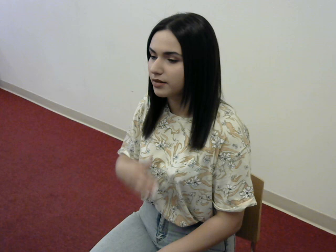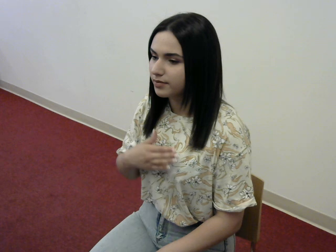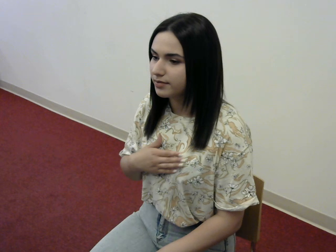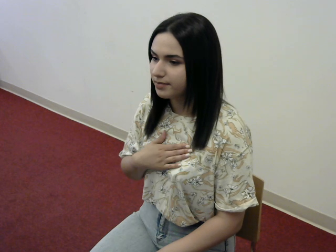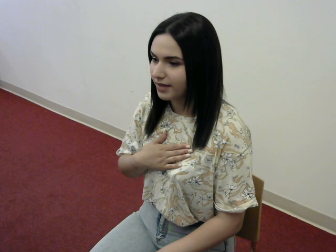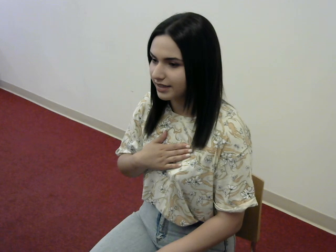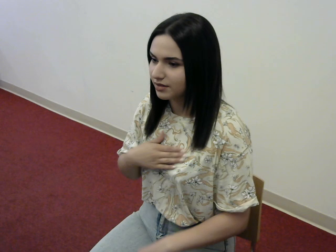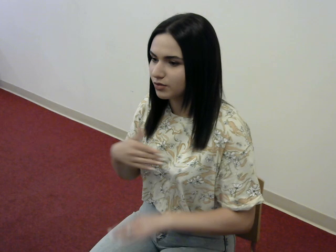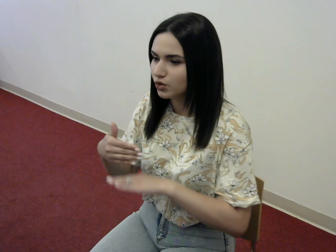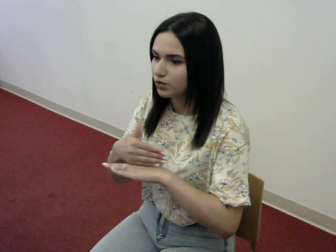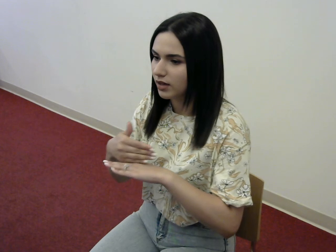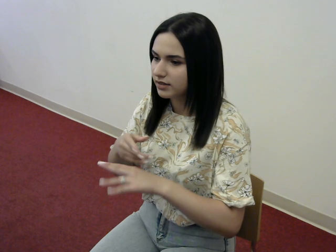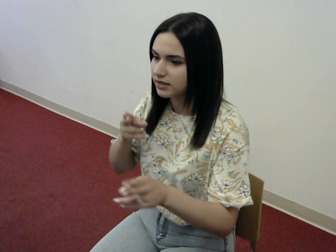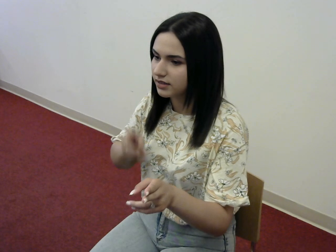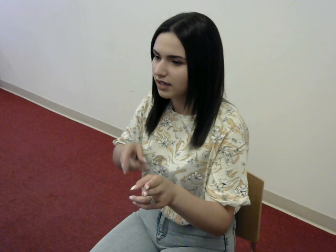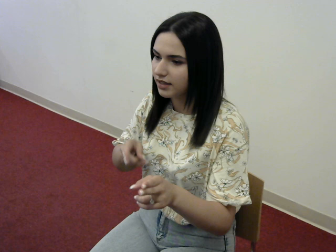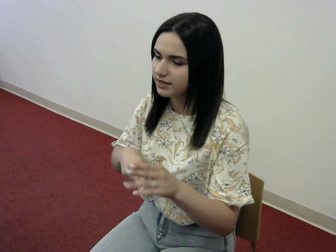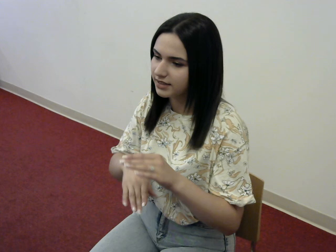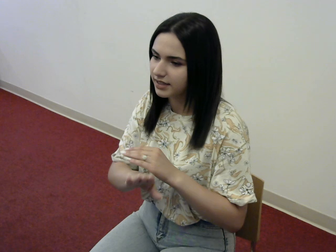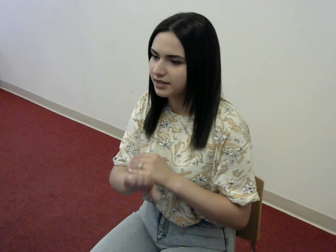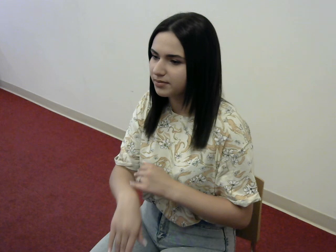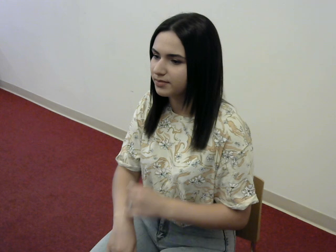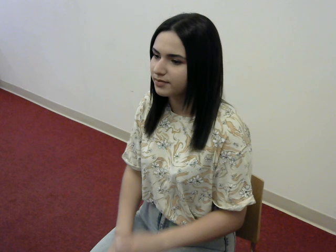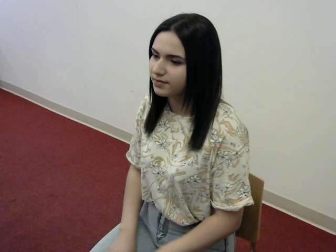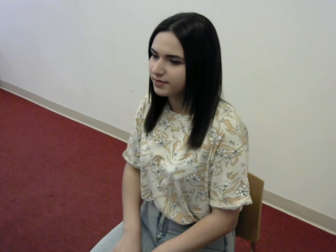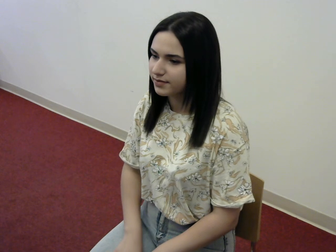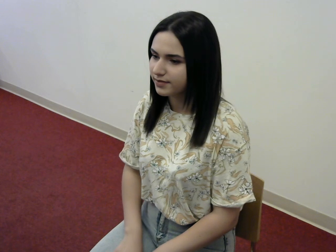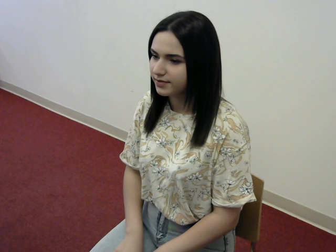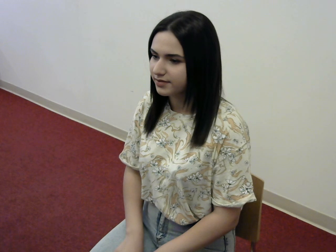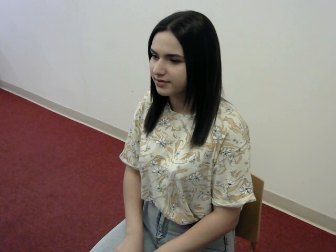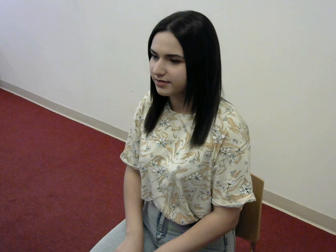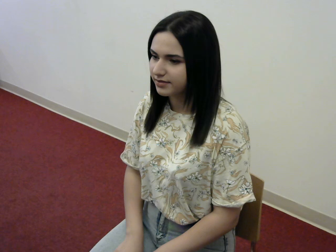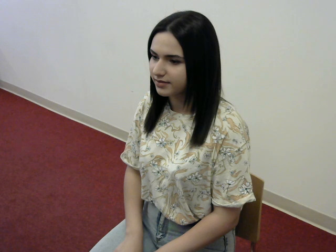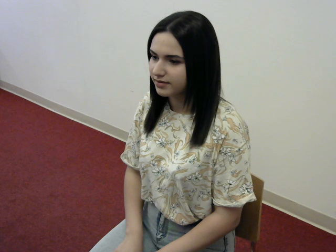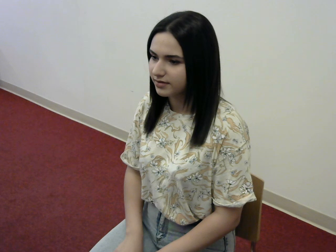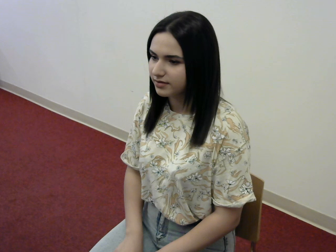Mən Sumqayıta qatarla gedirəm